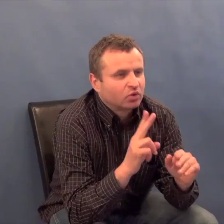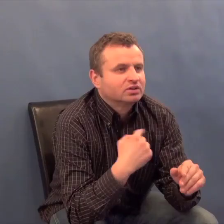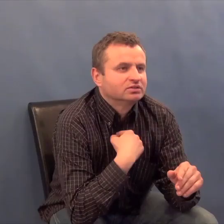Kto?